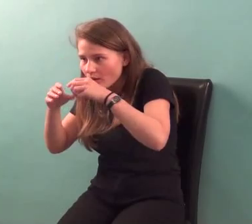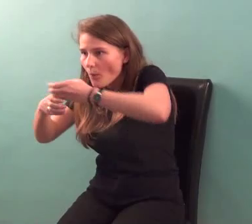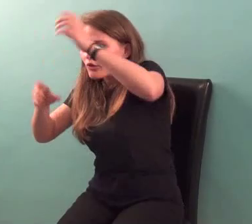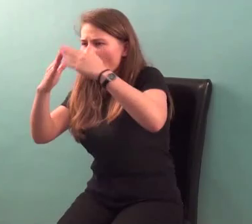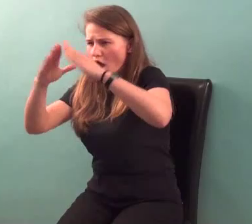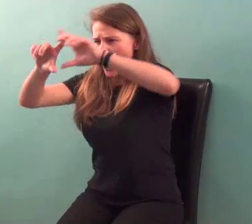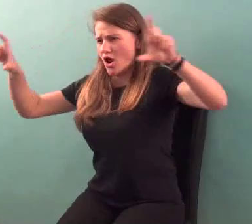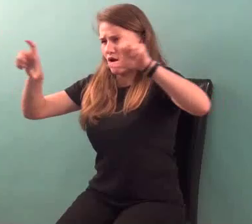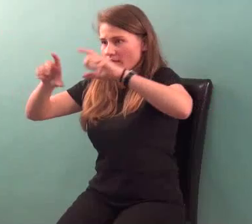Rynna, przy domu.